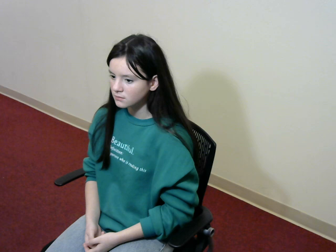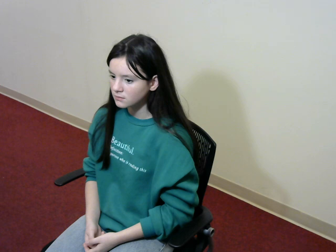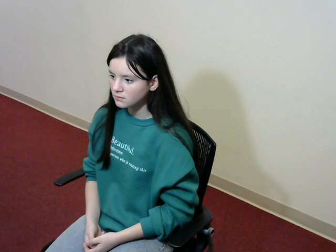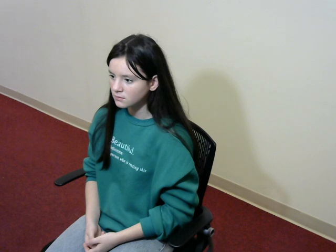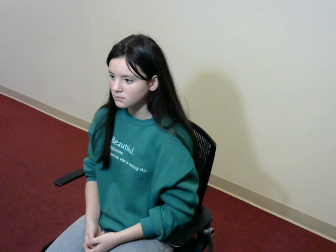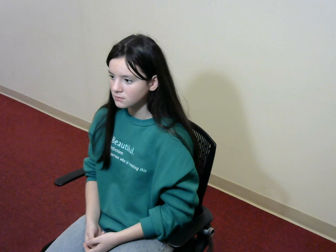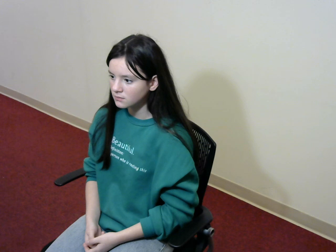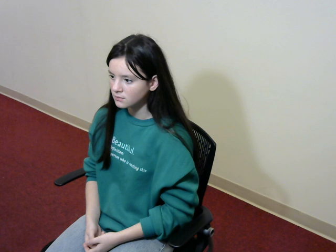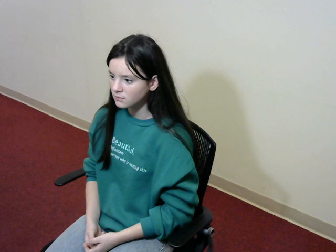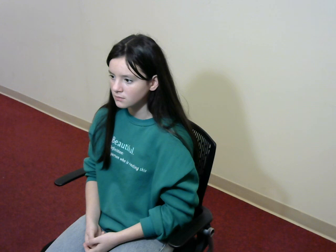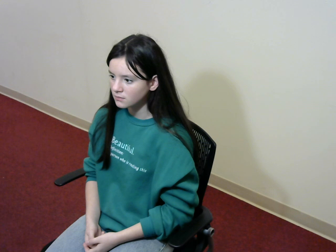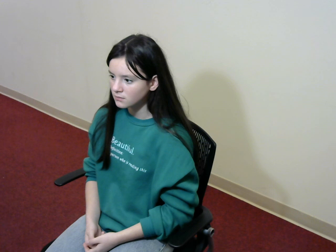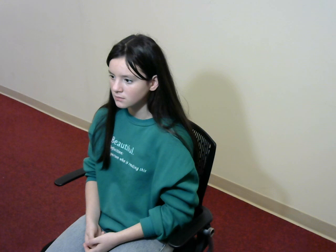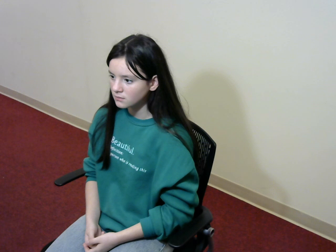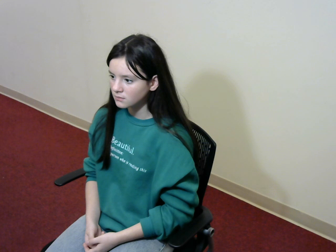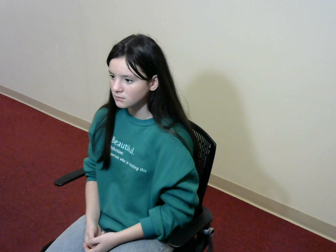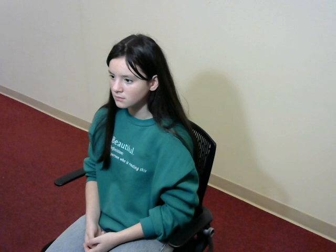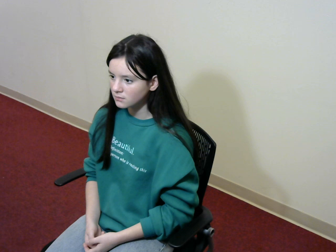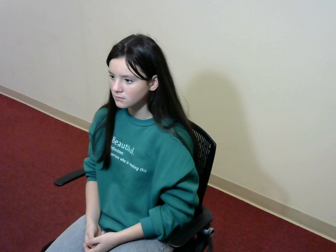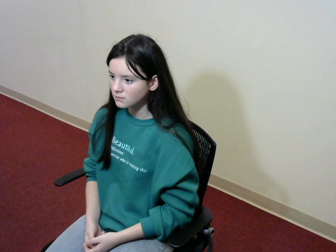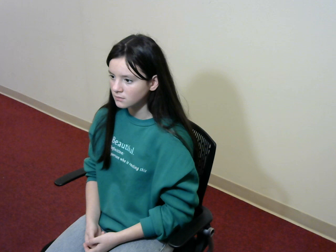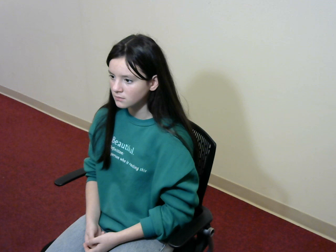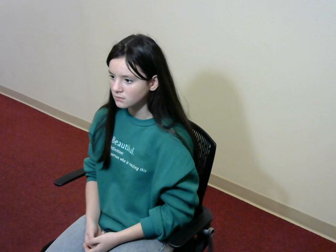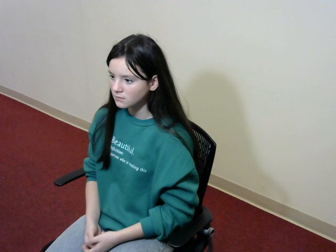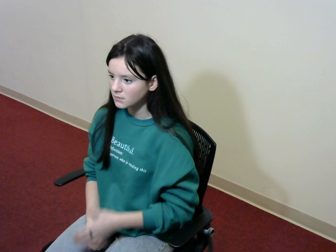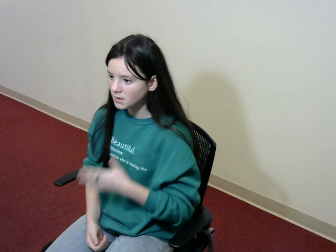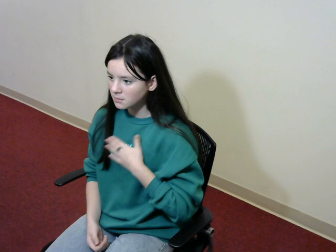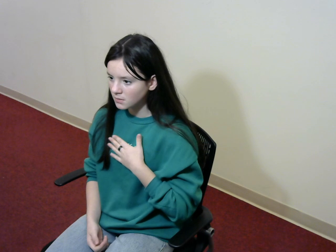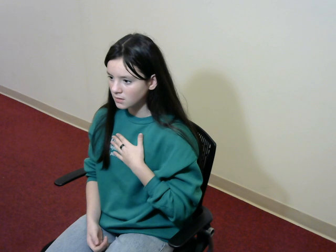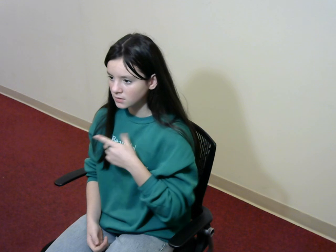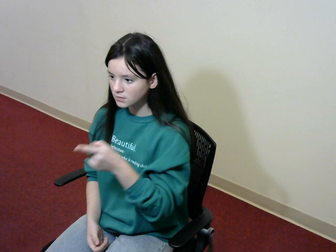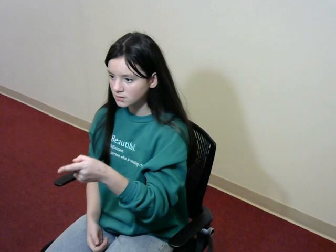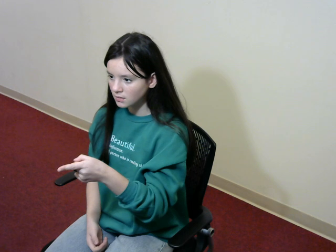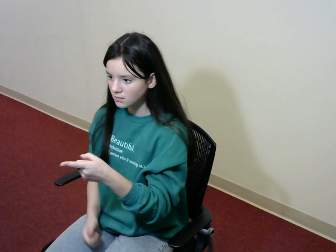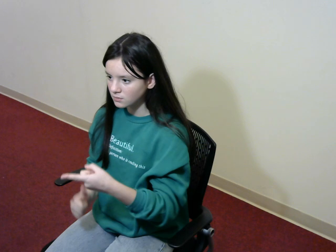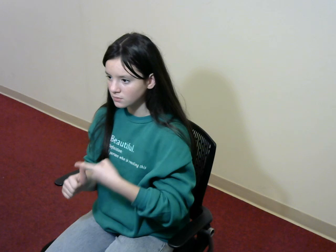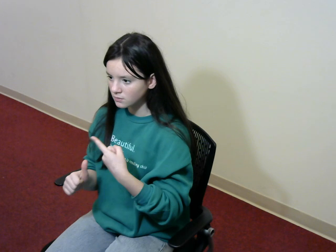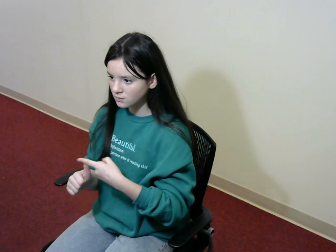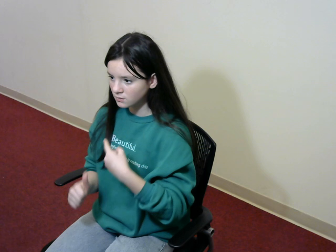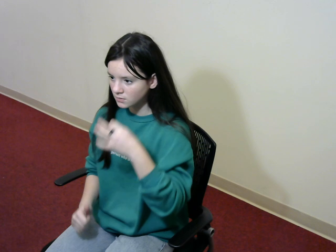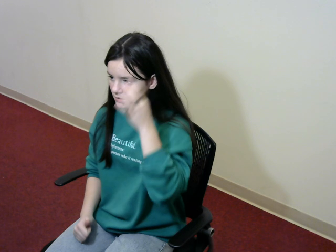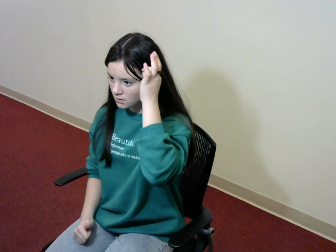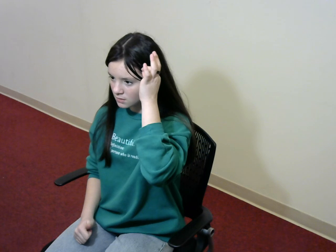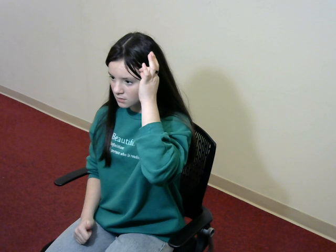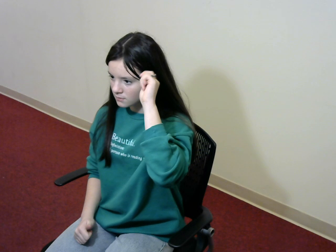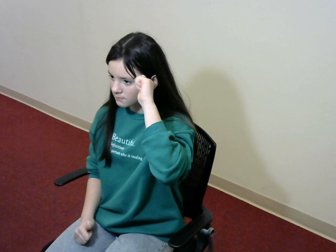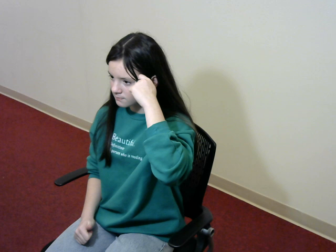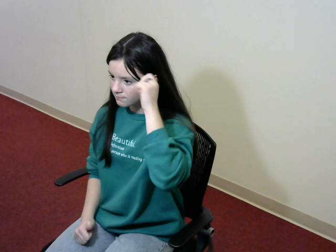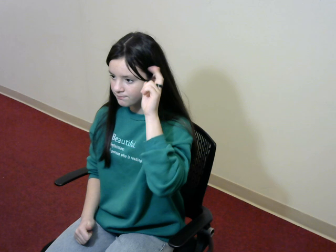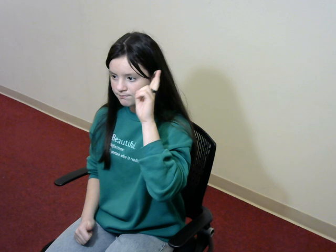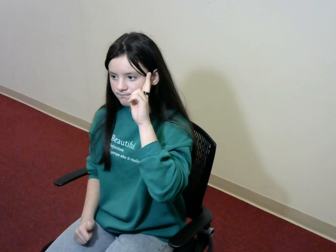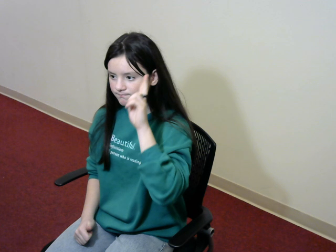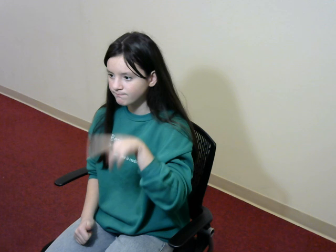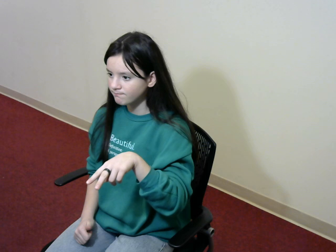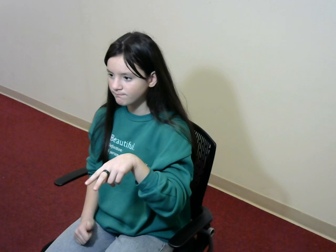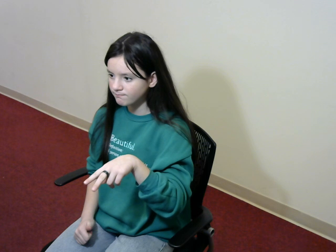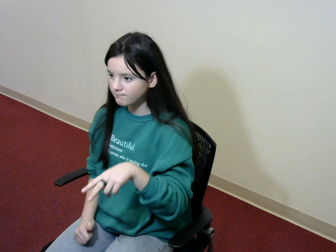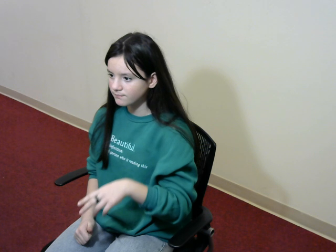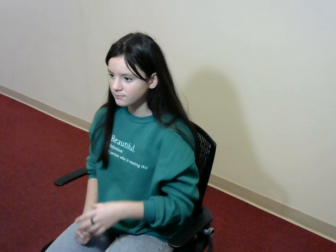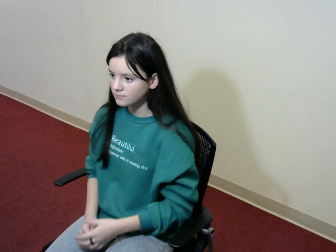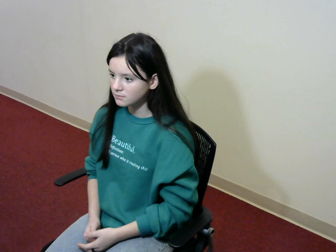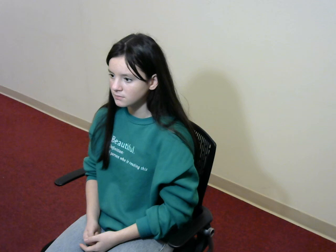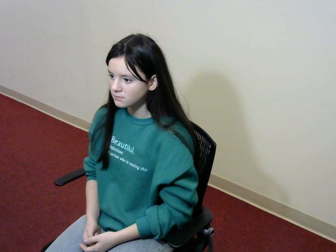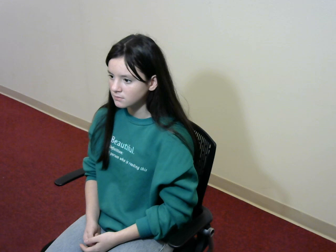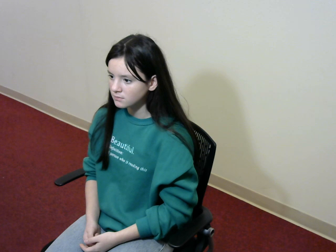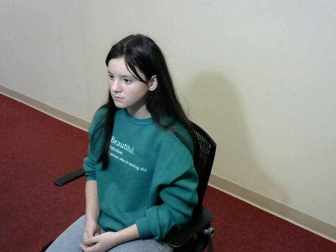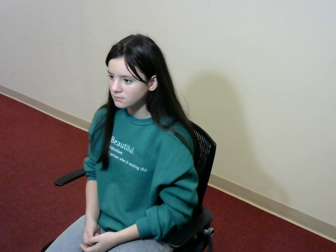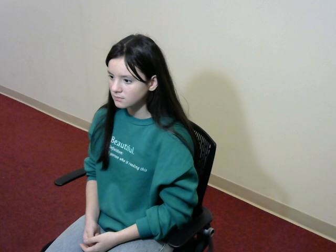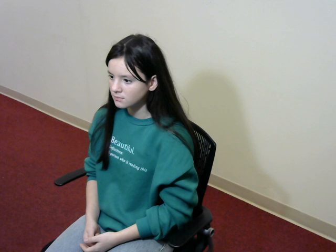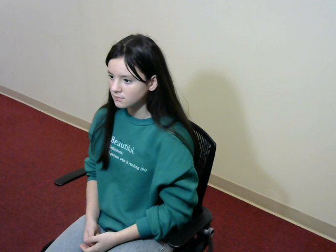Mən sənin adını yadımda saxlaya bilmirəm